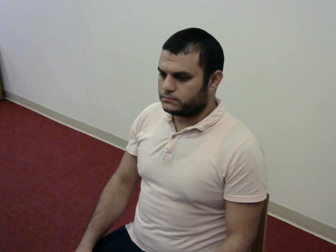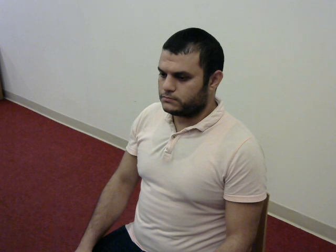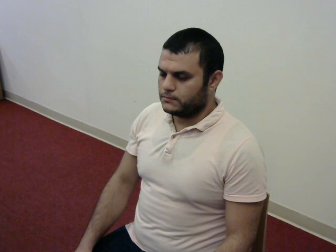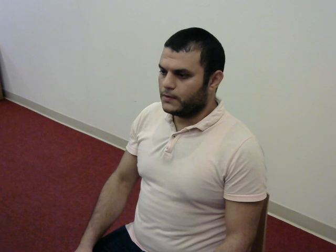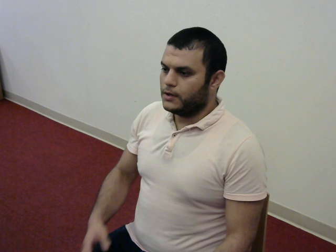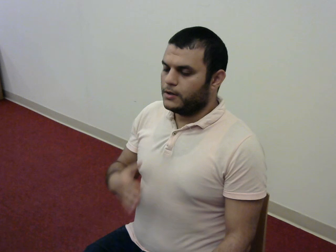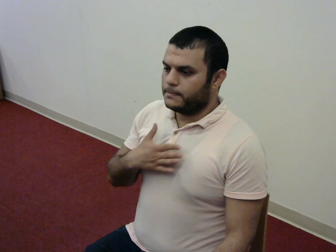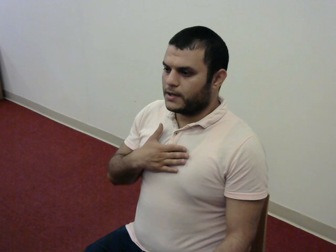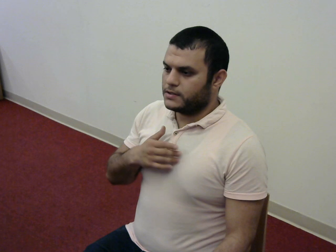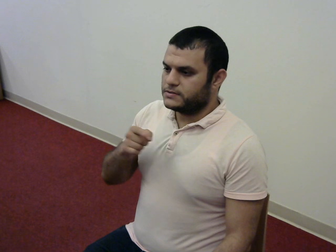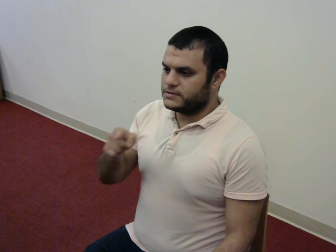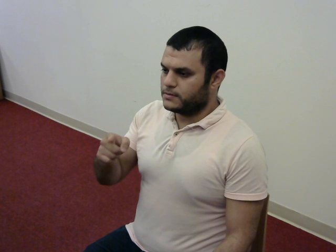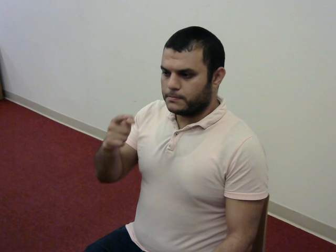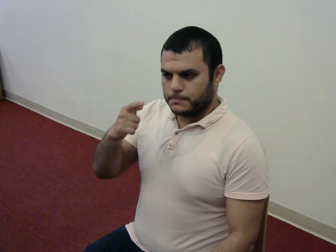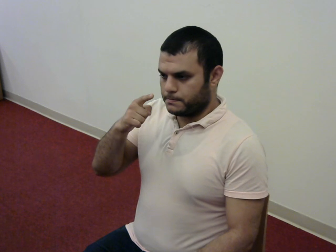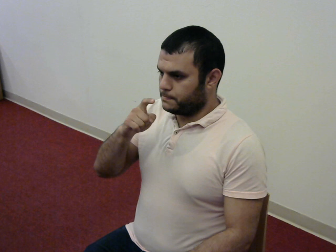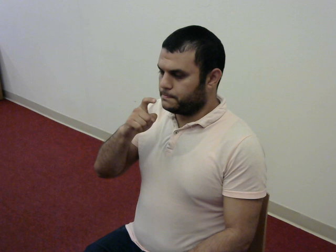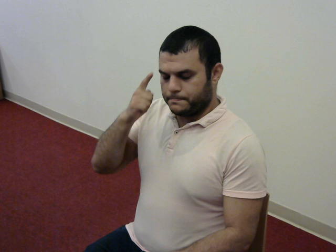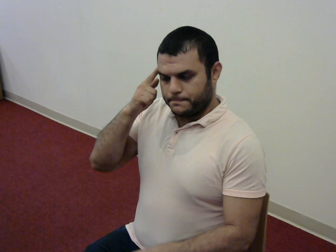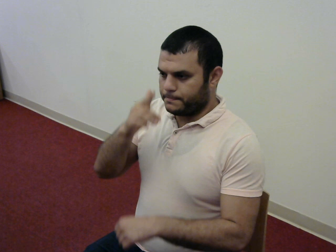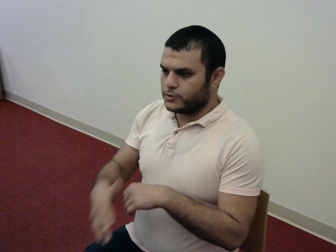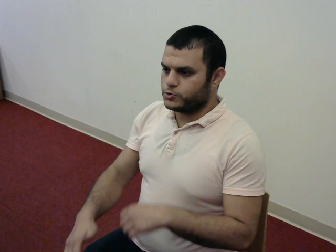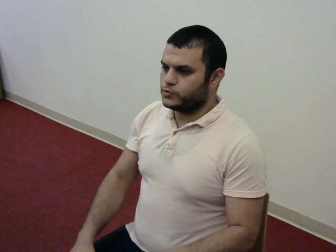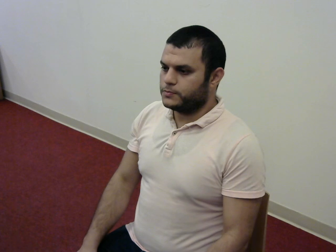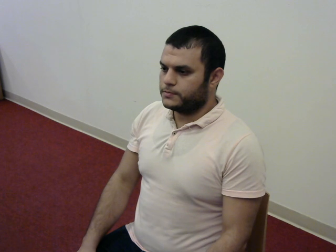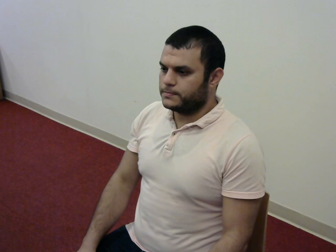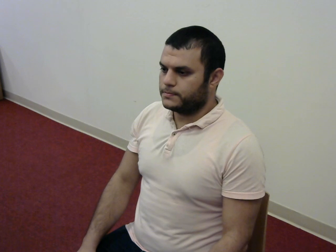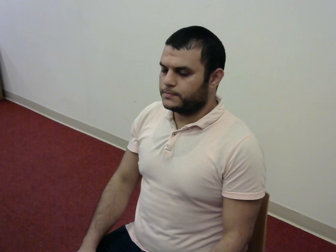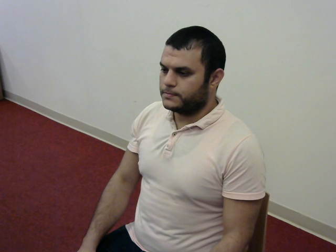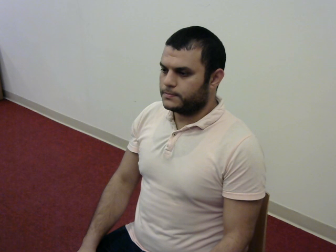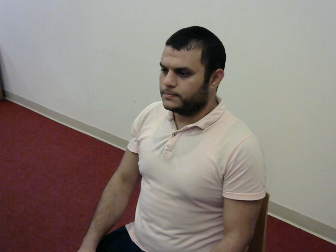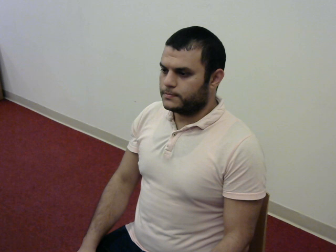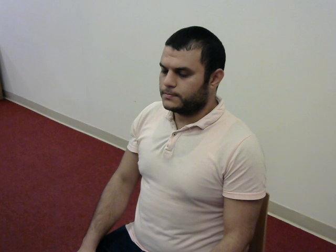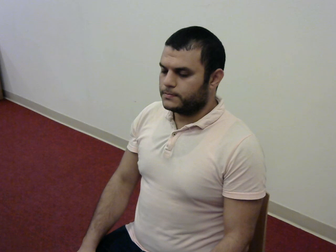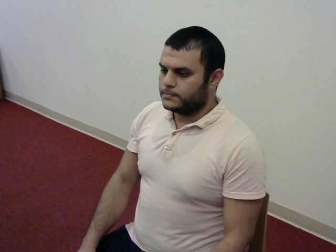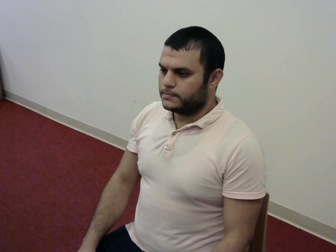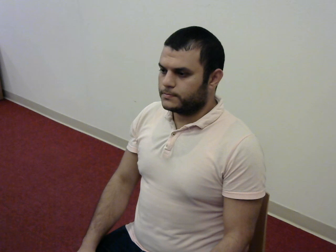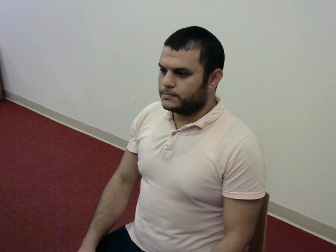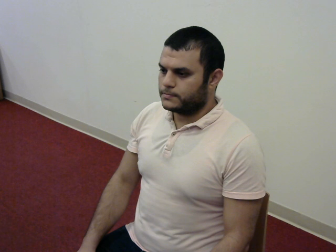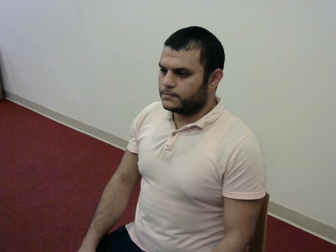Mən sizi başa düşmürəm